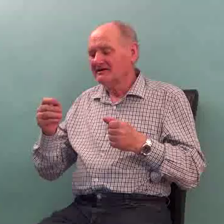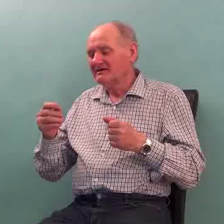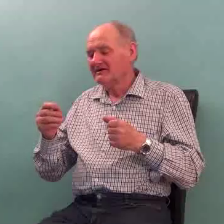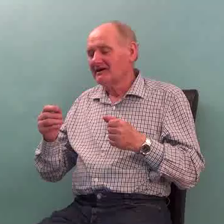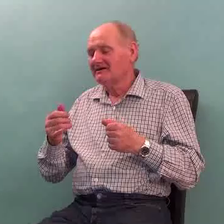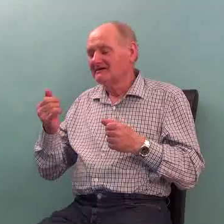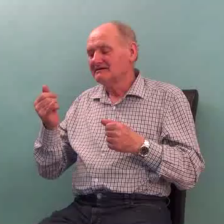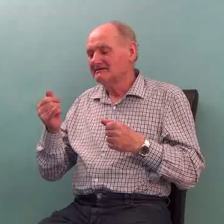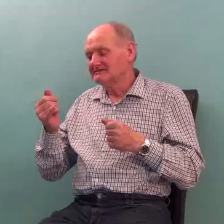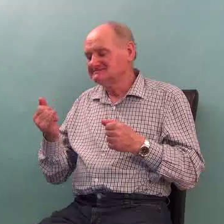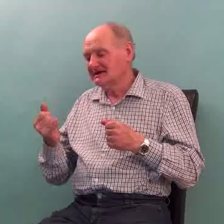Dziecko...